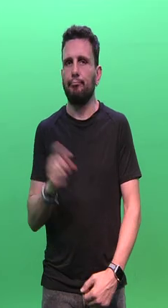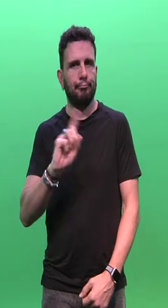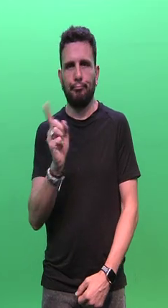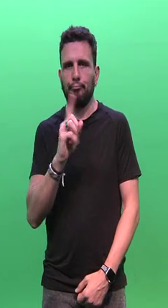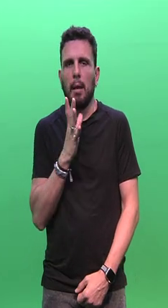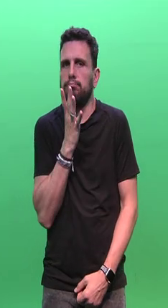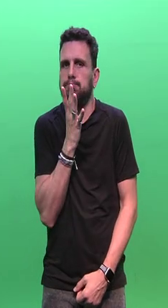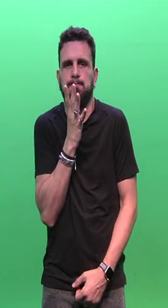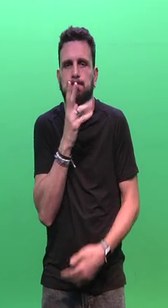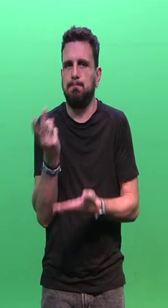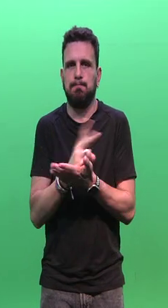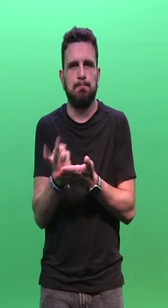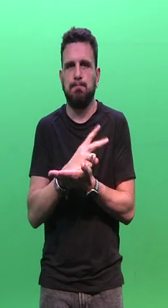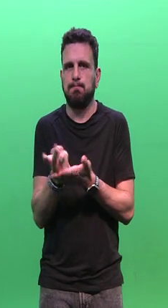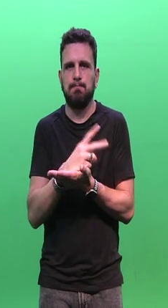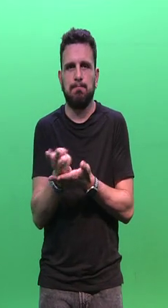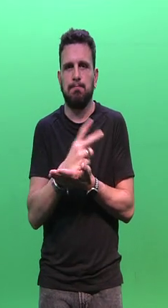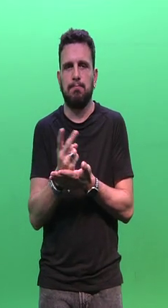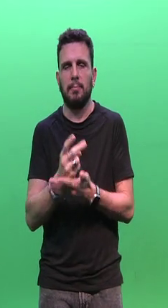No, fatal! No puc dormir.